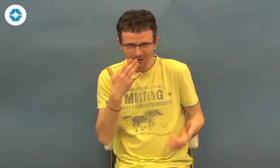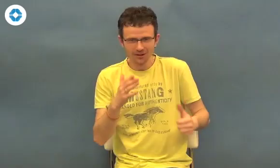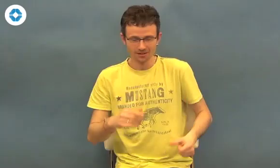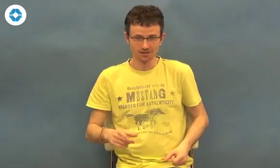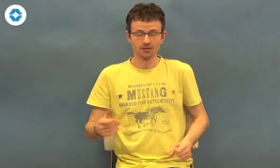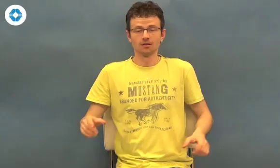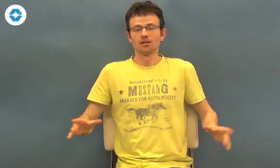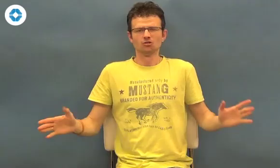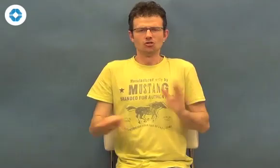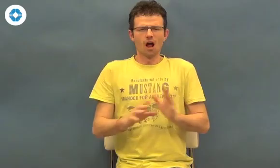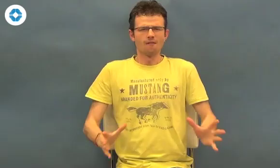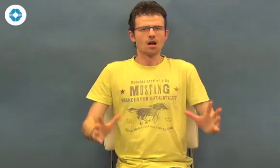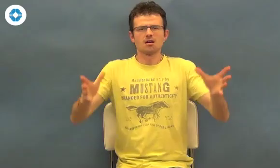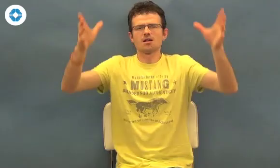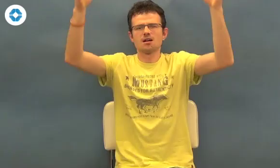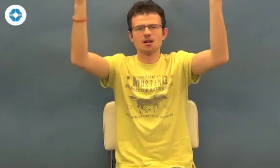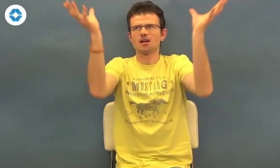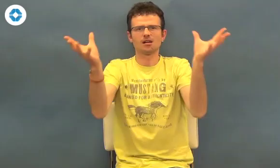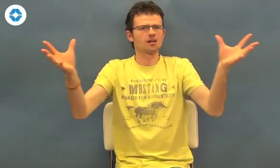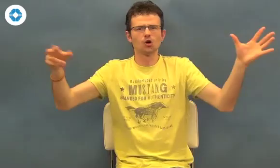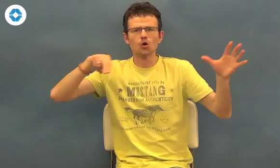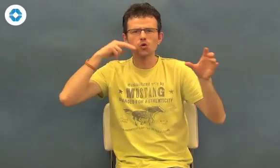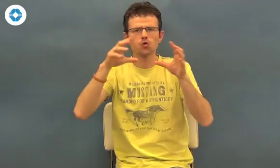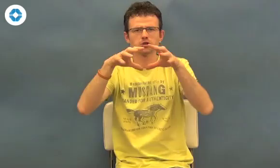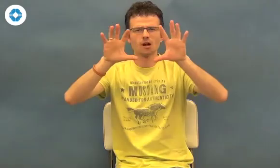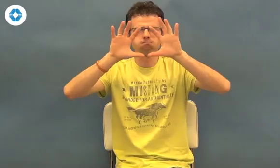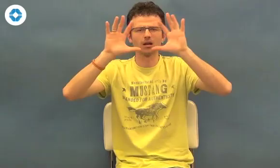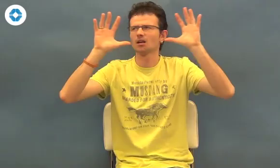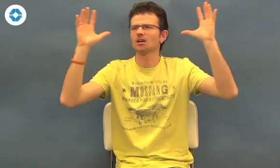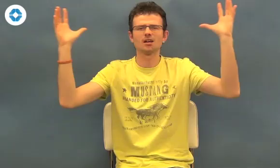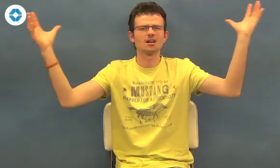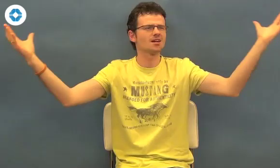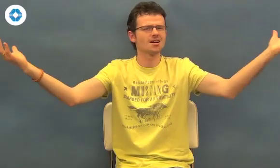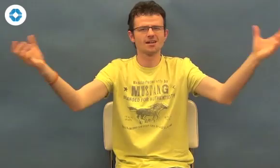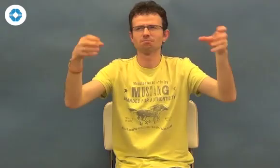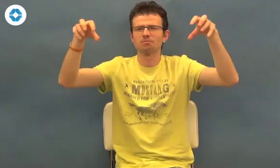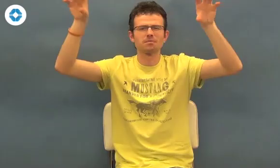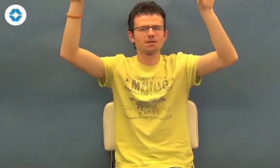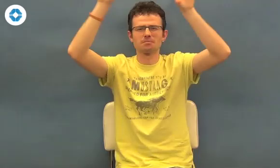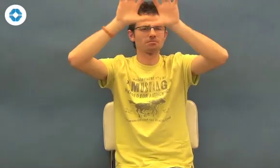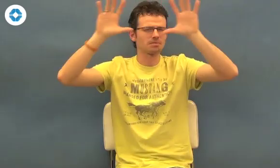Wielkie, ogromne drzewo, grusza z dużą ilością owoców.